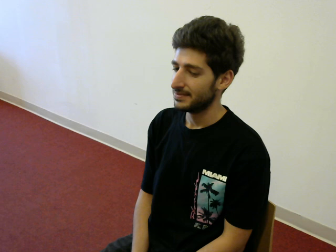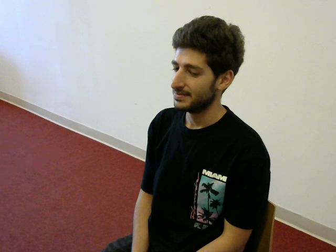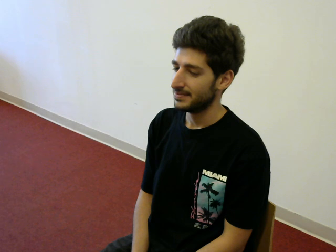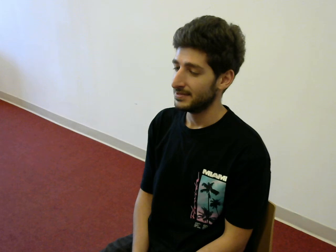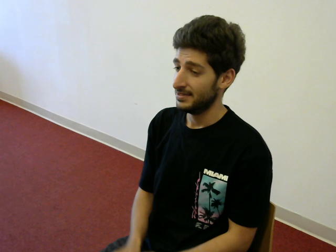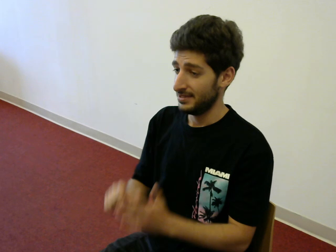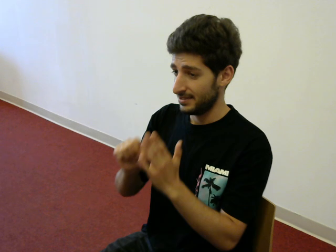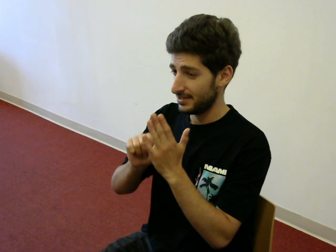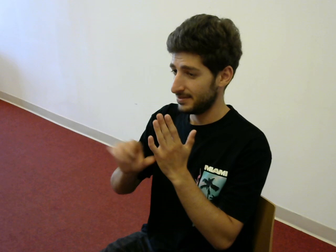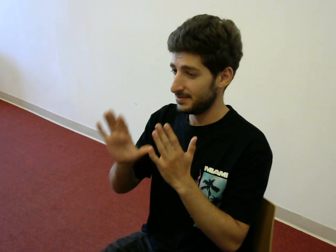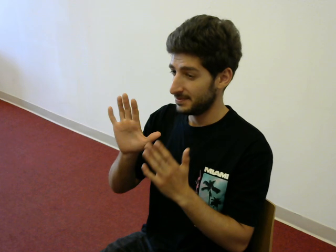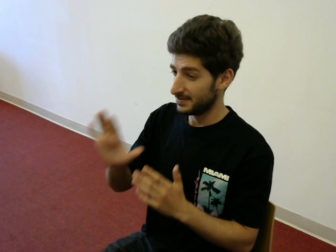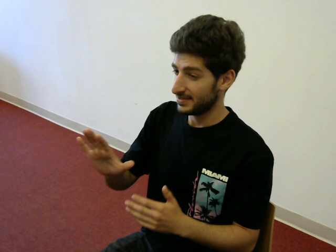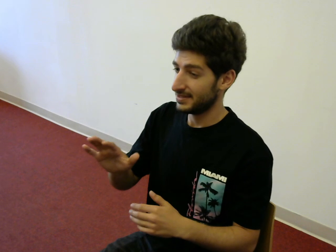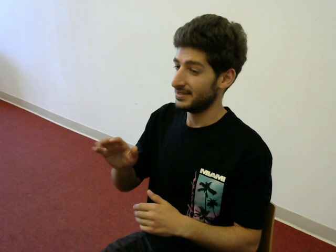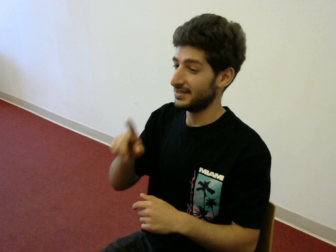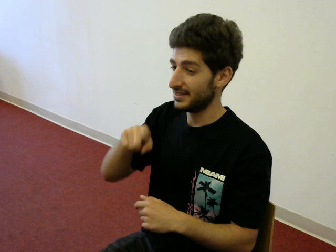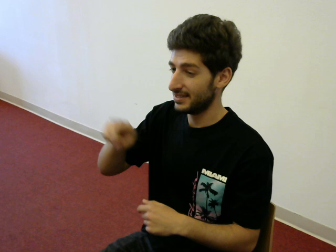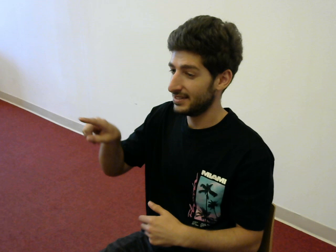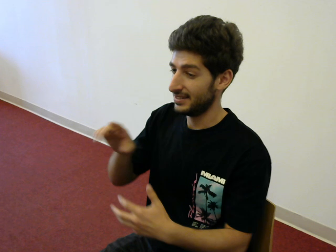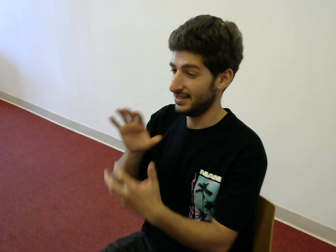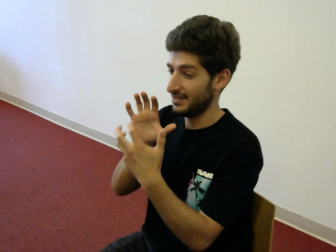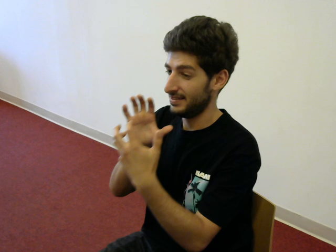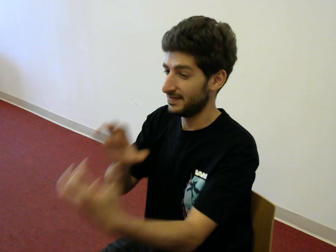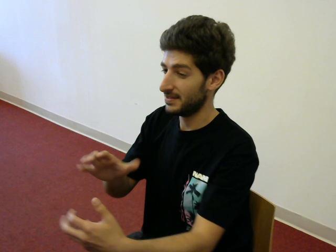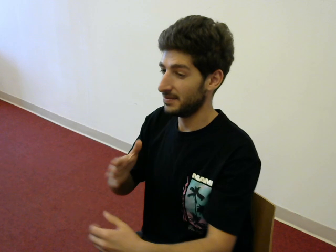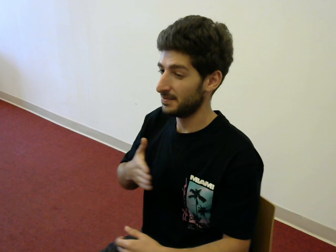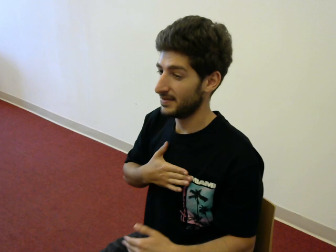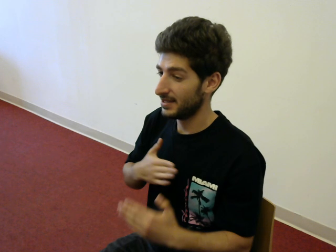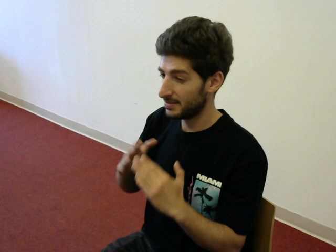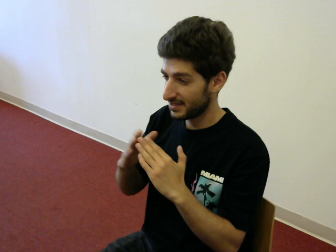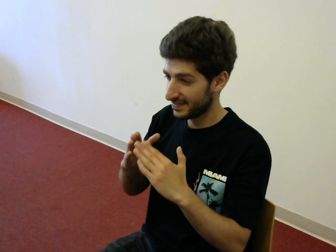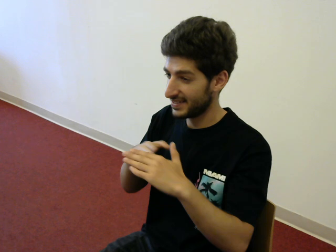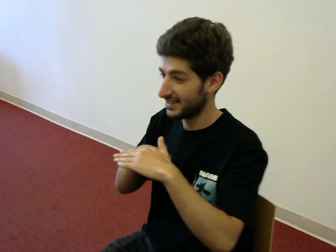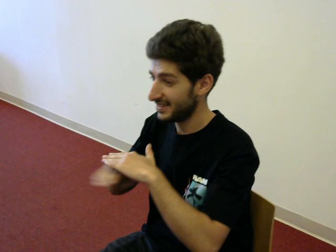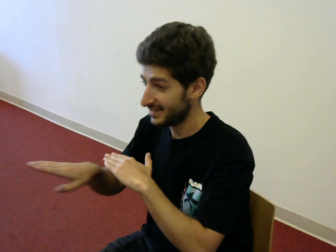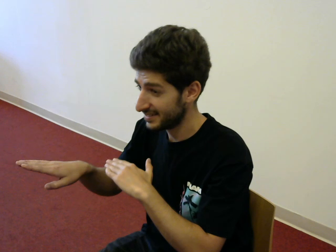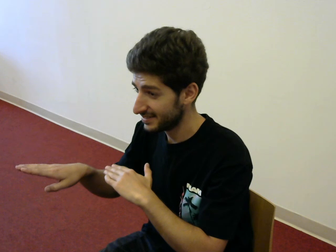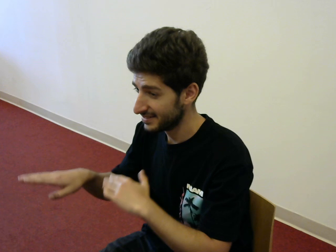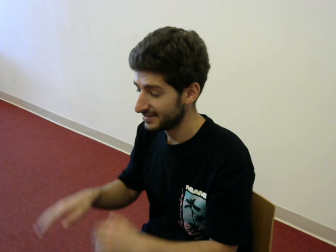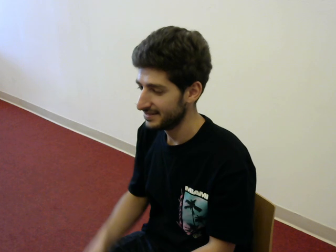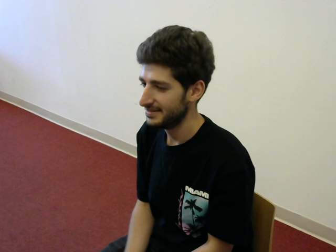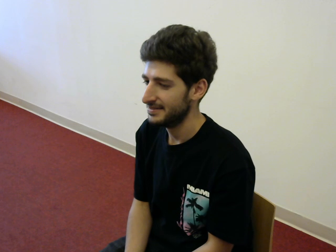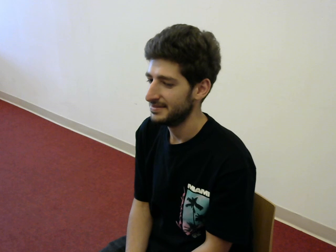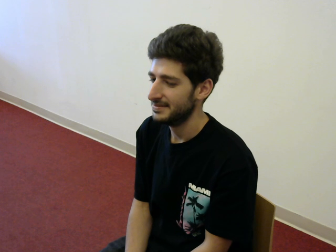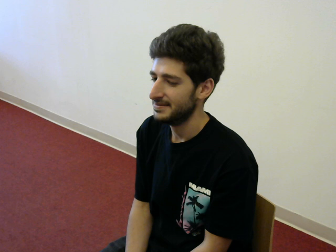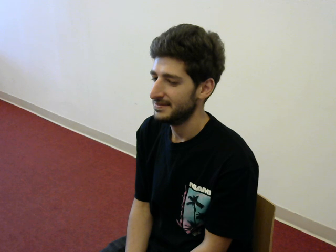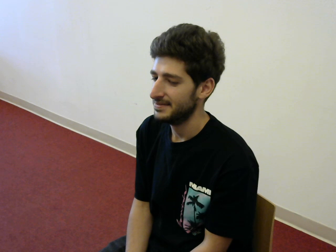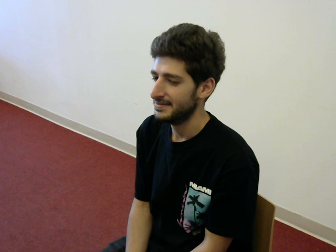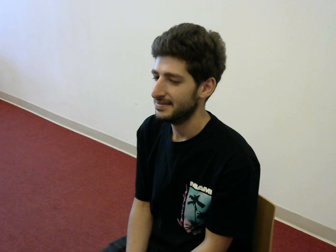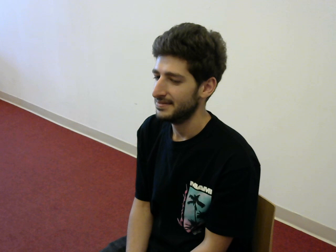65 saylı avtobus mənim evimə gedir